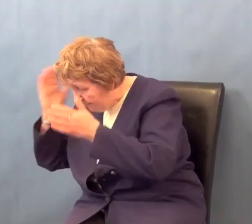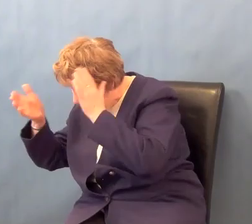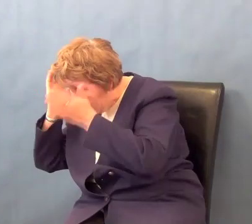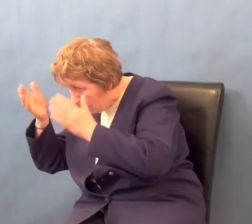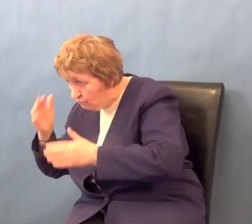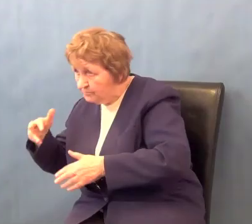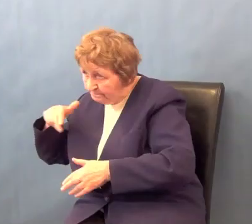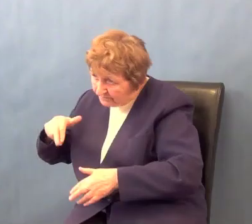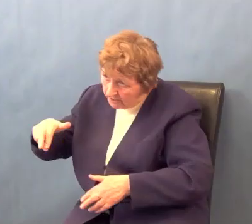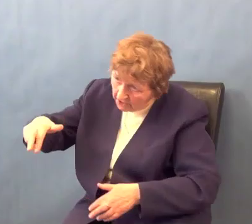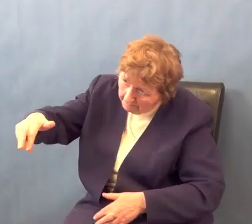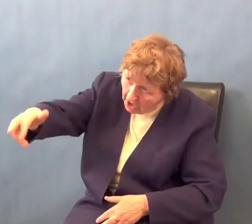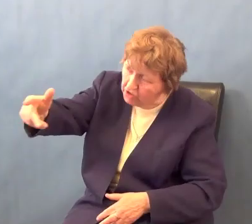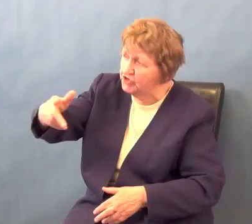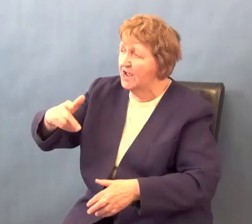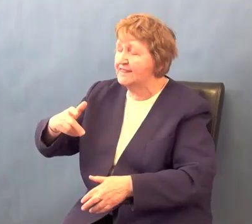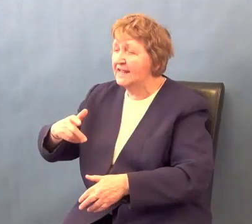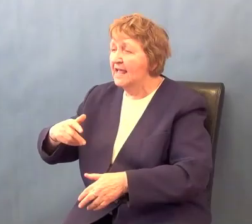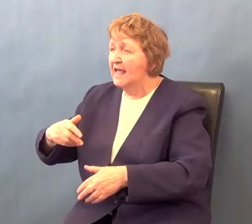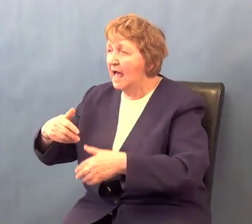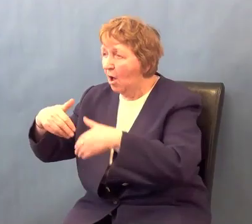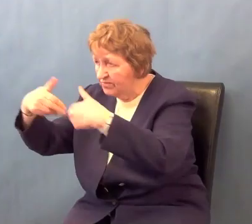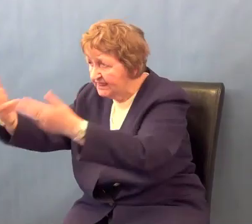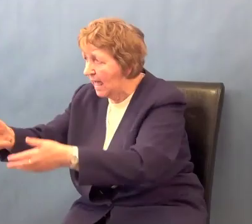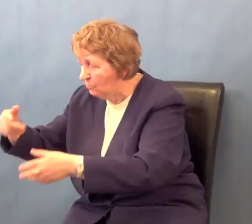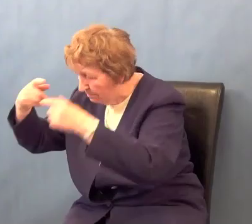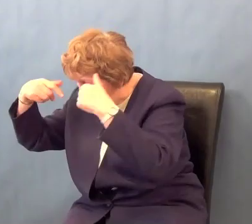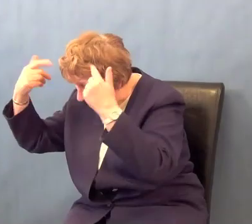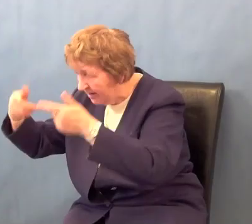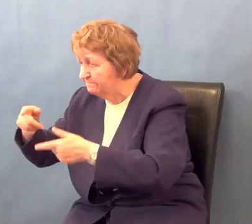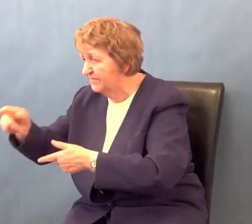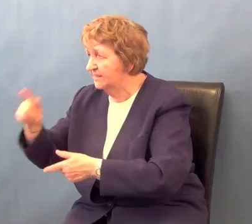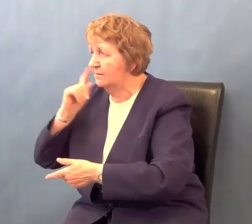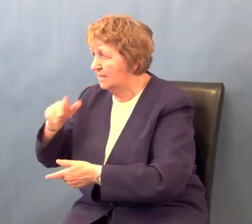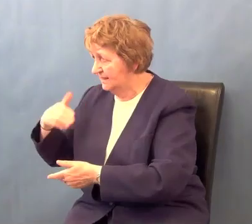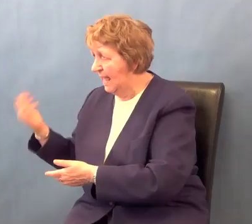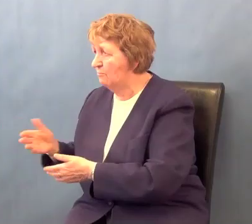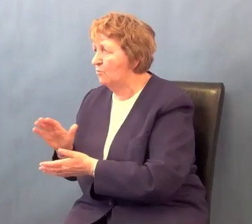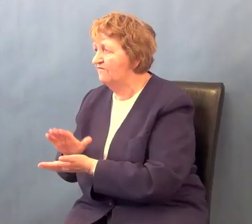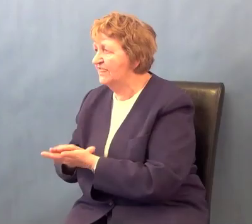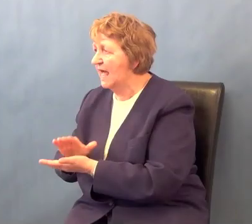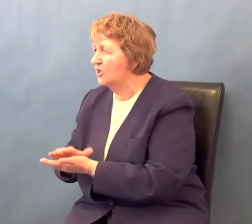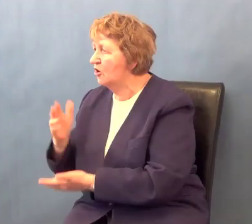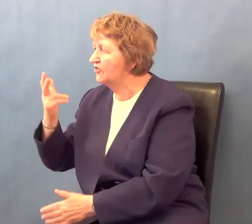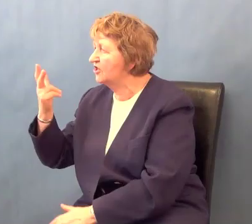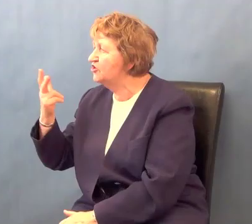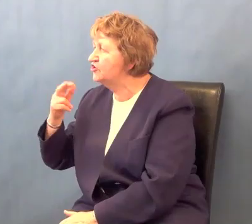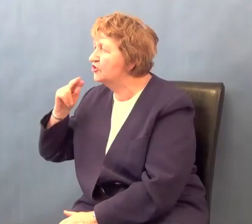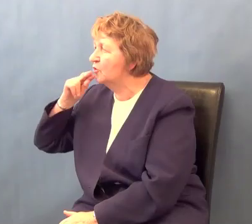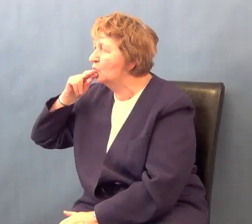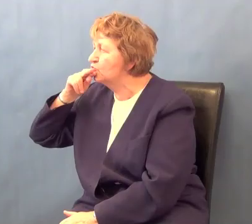Poszedł go oddać, i tamten chłopiec, rowerzysta, w nagrodę dał mu trzy gruszki.